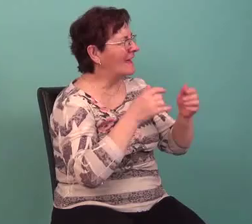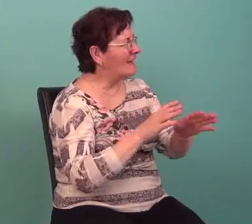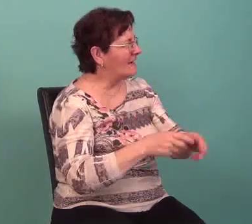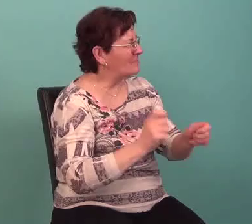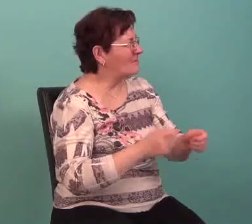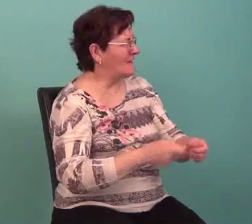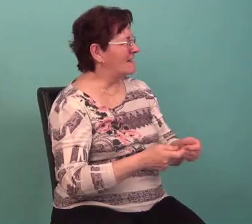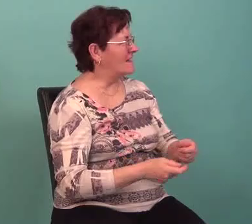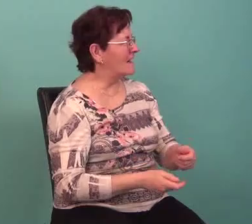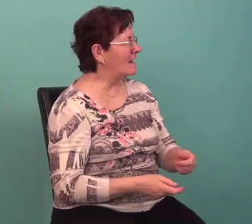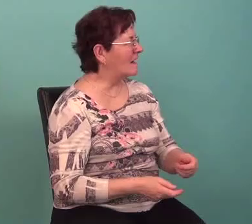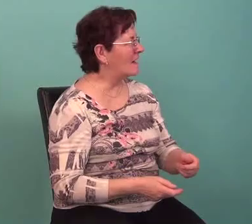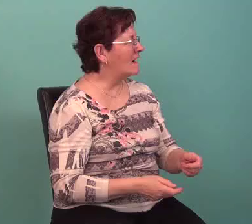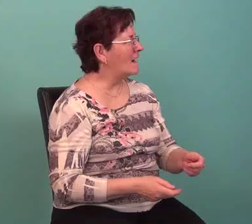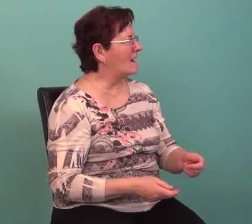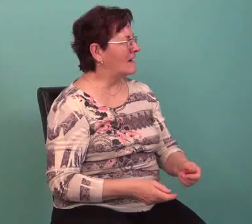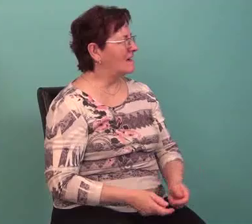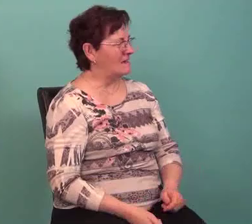Gra na tym.